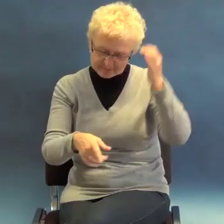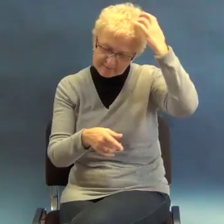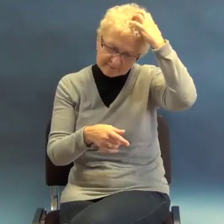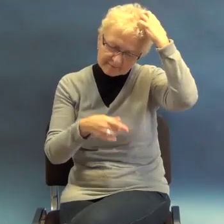Była wycieczka.